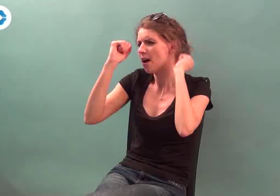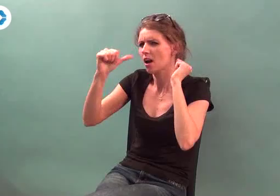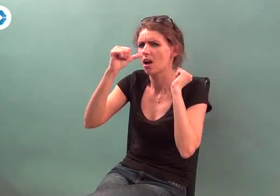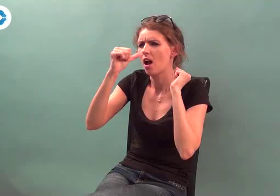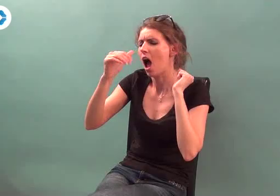Nie da rady.